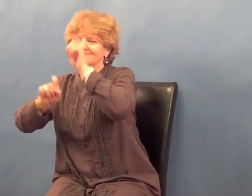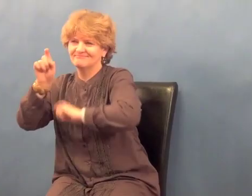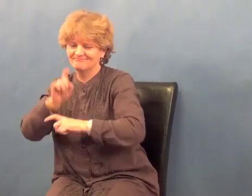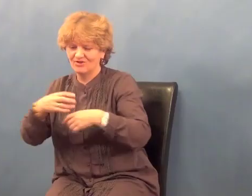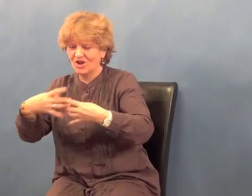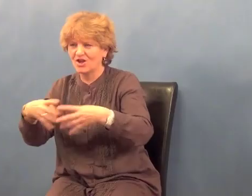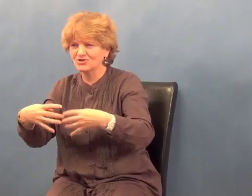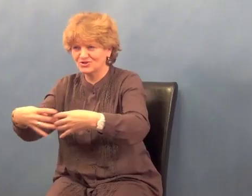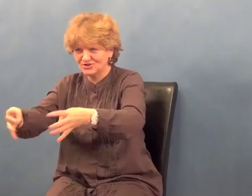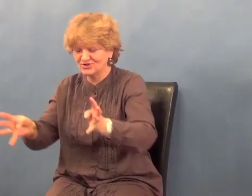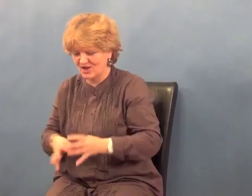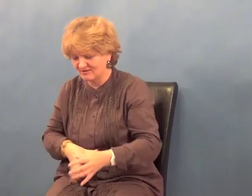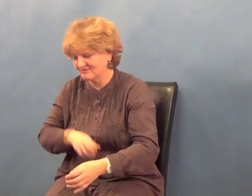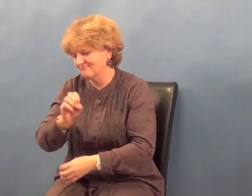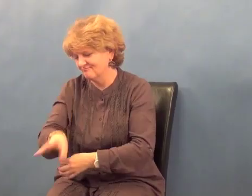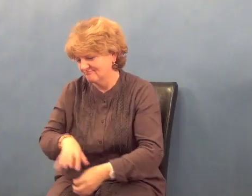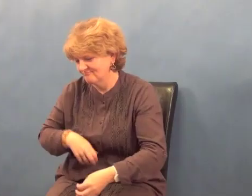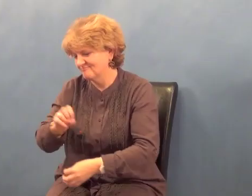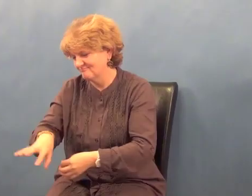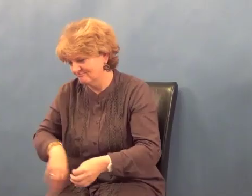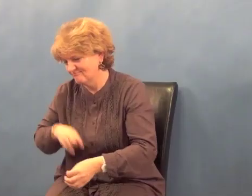Wrzuca gruszki do kosza wiklinowego.